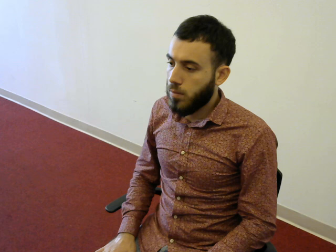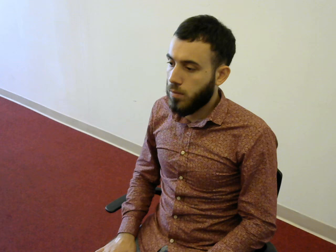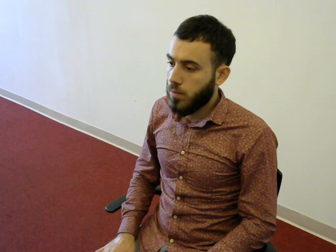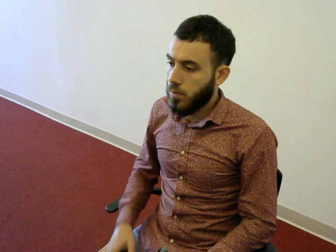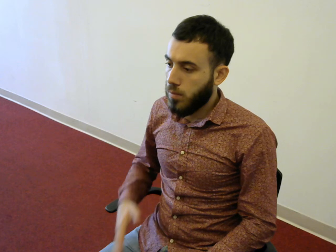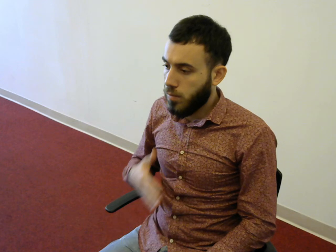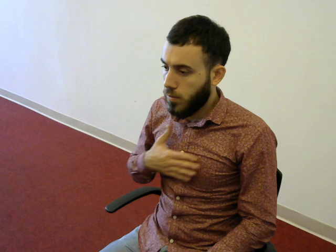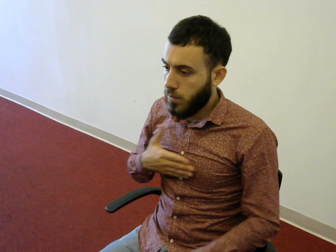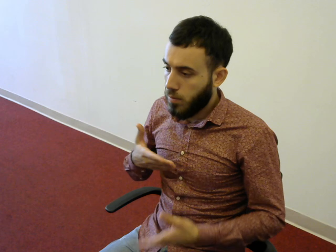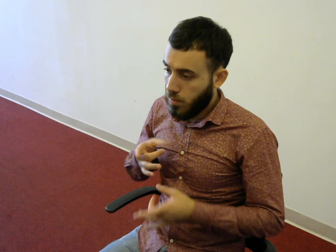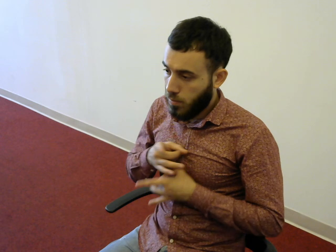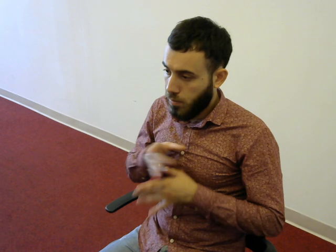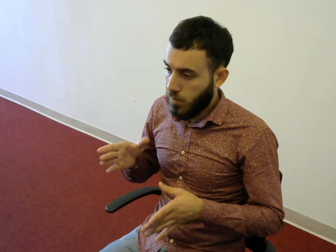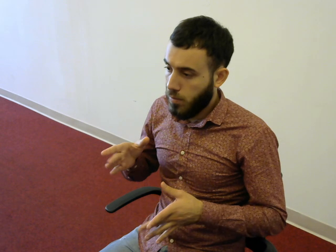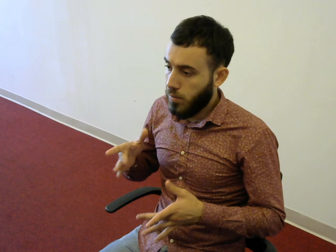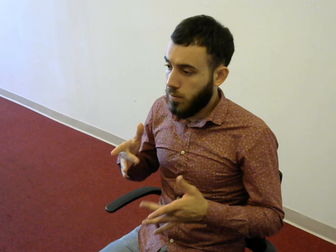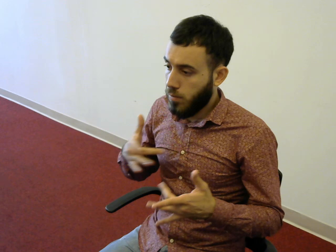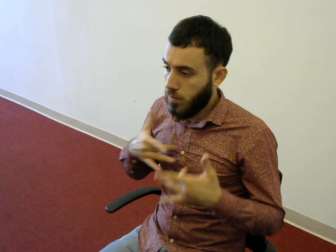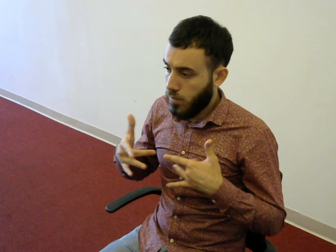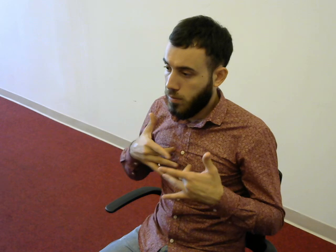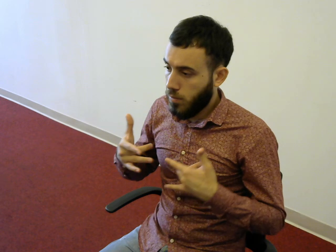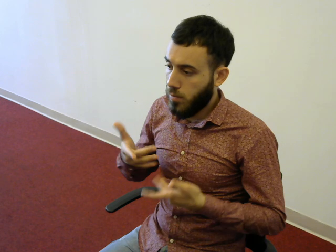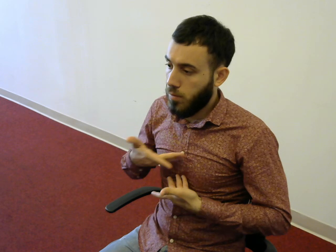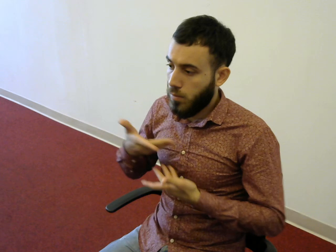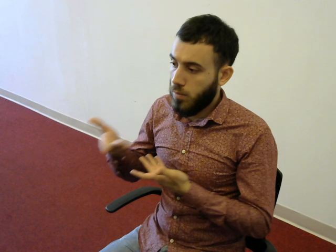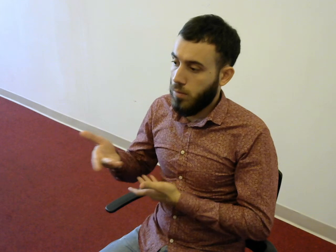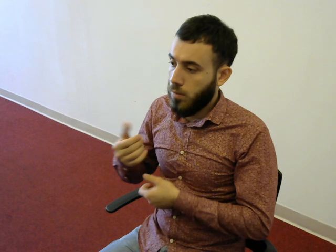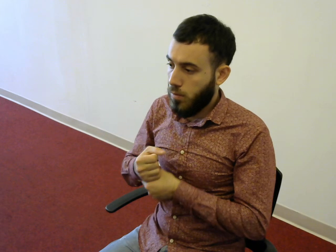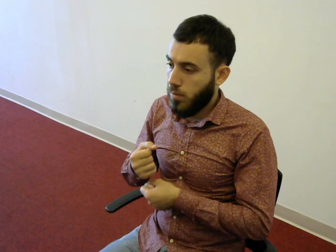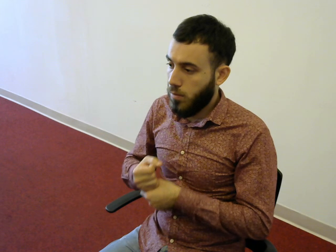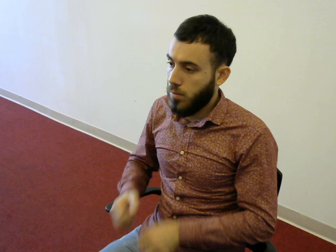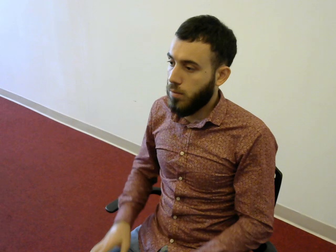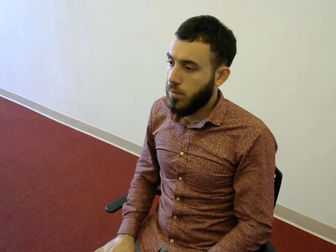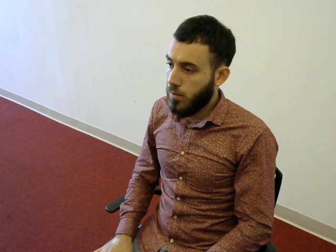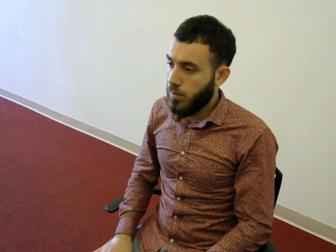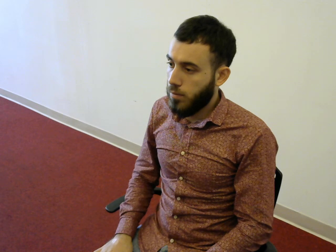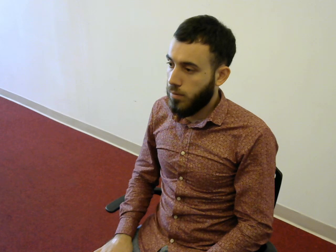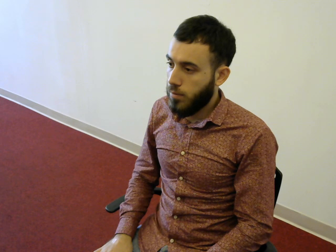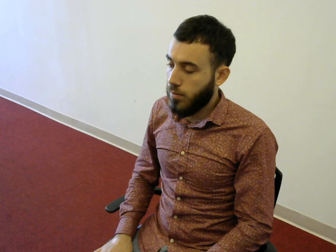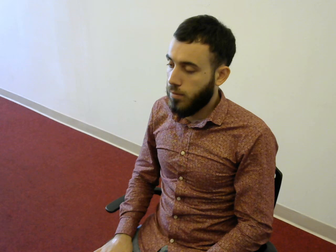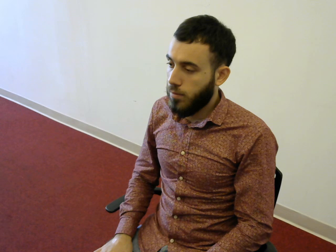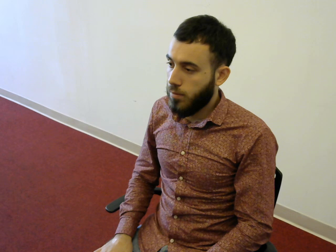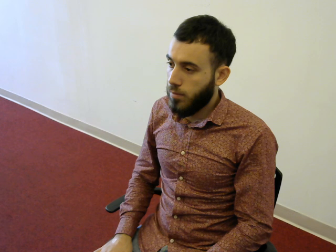Məni bayram tədbirinə dəvət ediblər